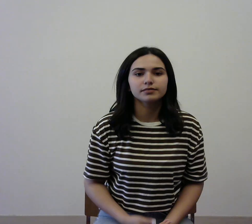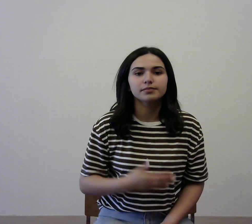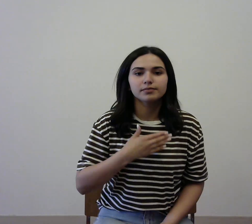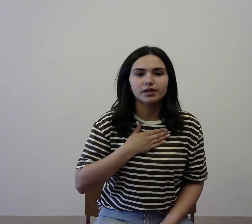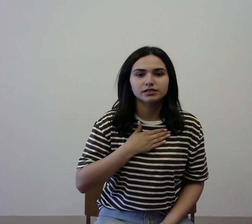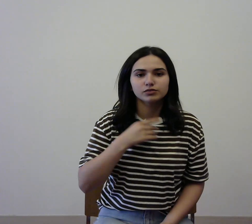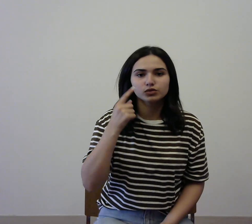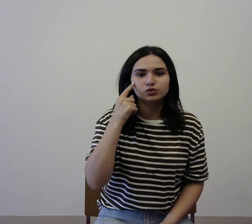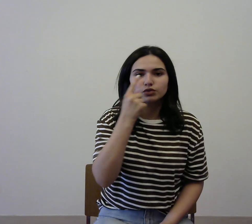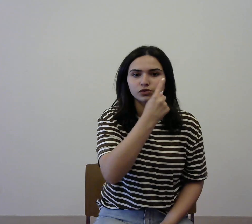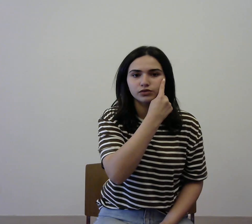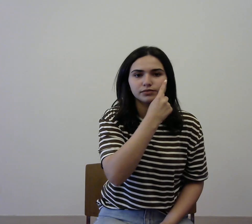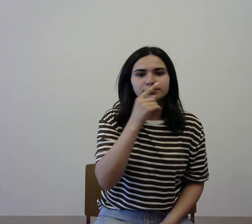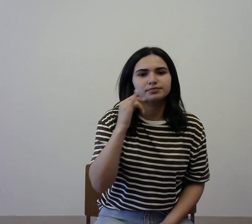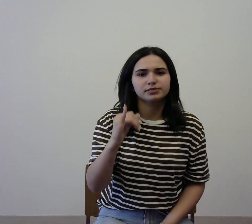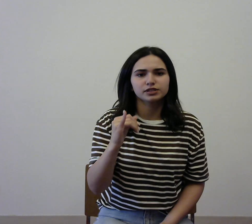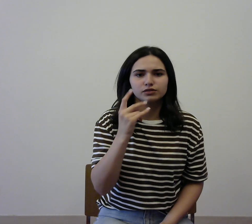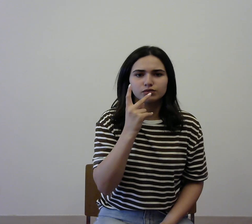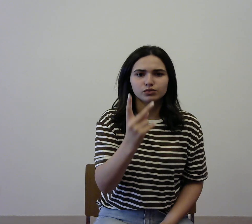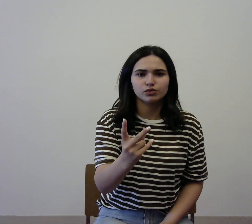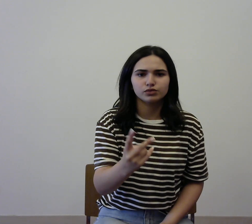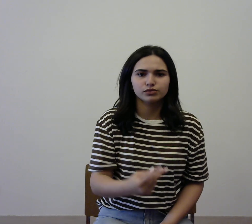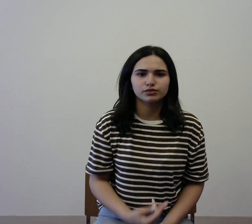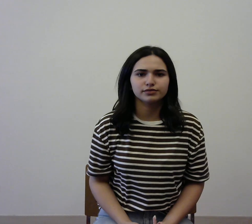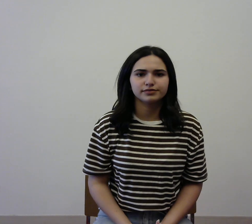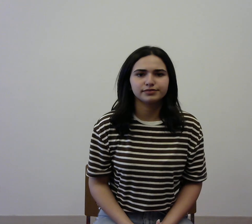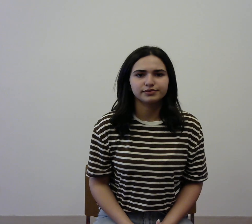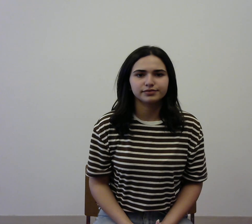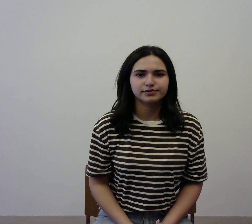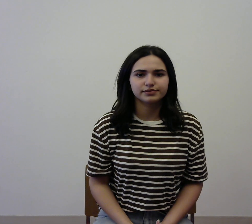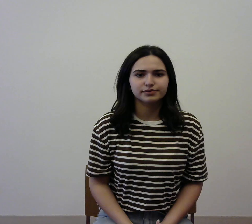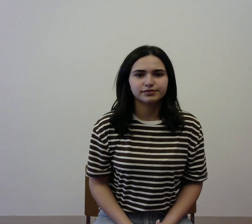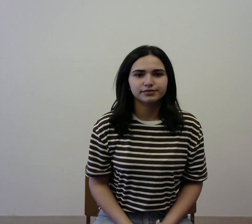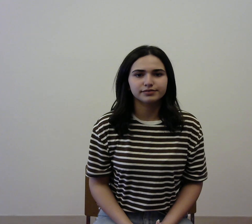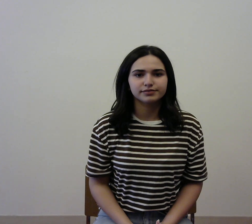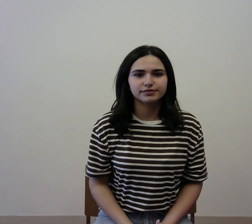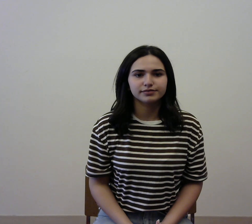Mənim gözüm pis görür